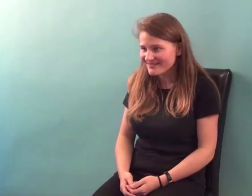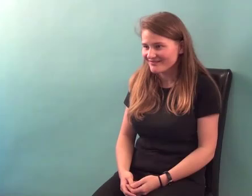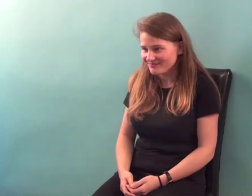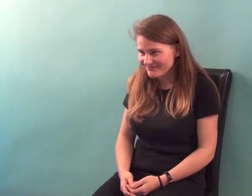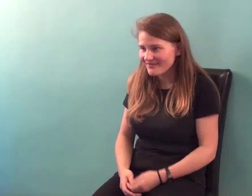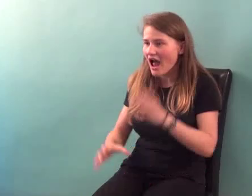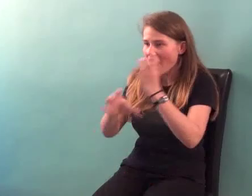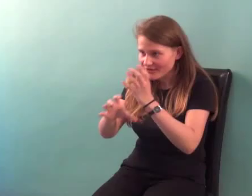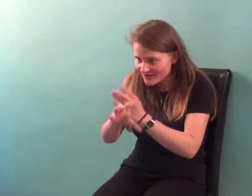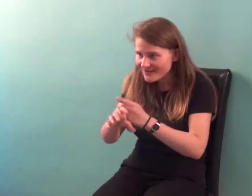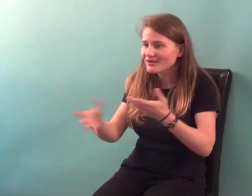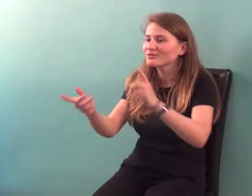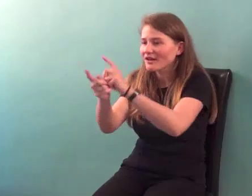Autobusem na miejsce spotkania z tobą.